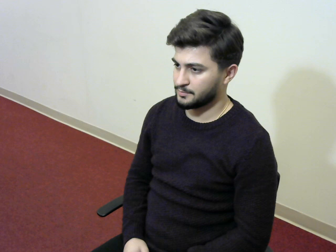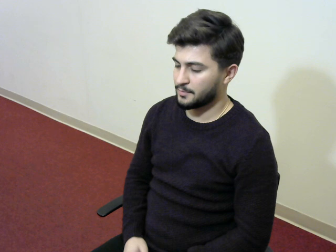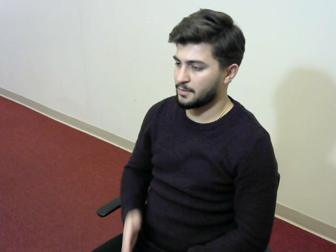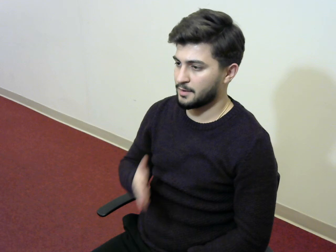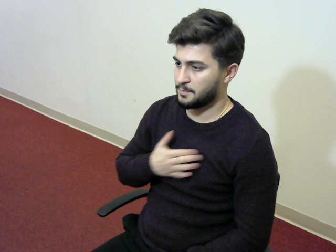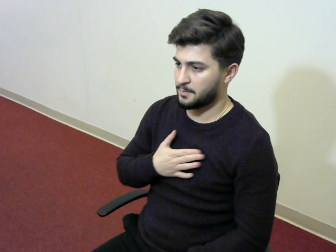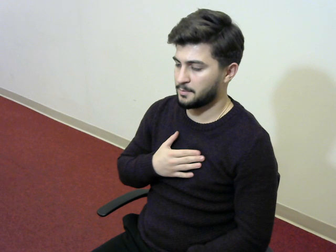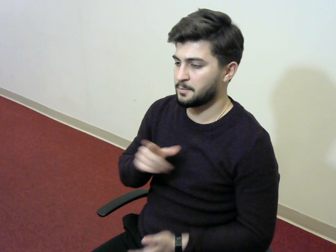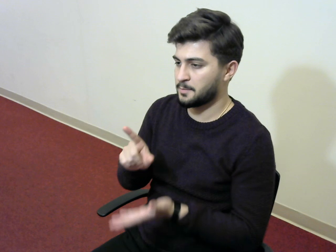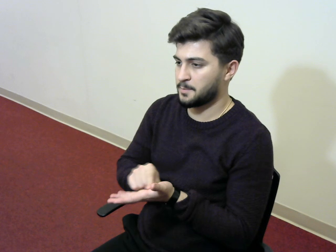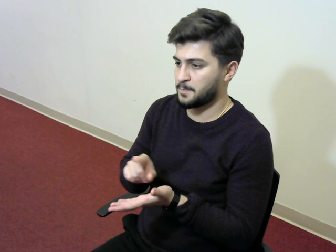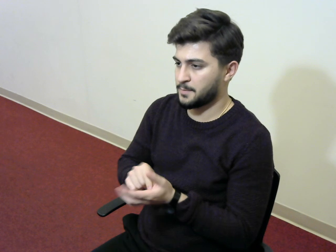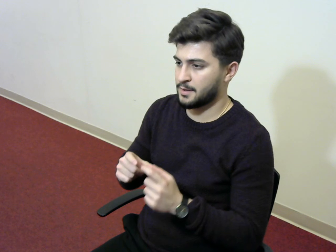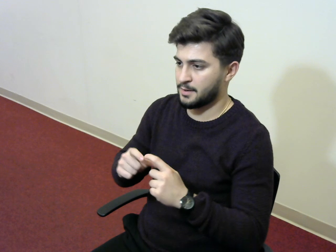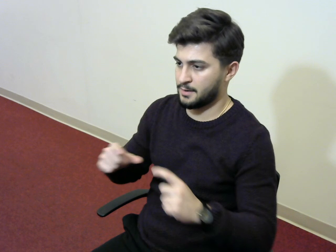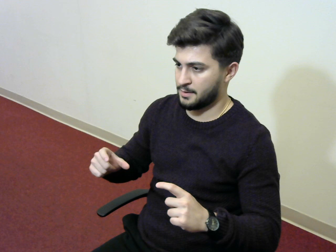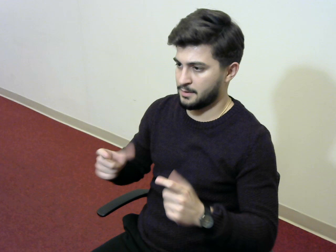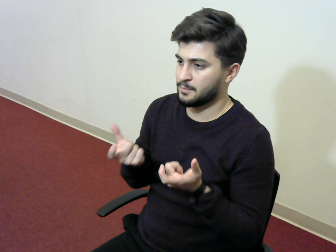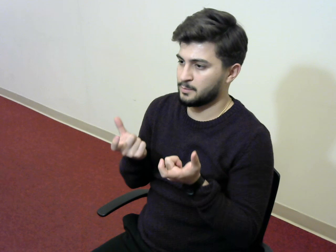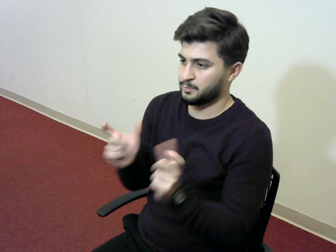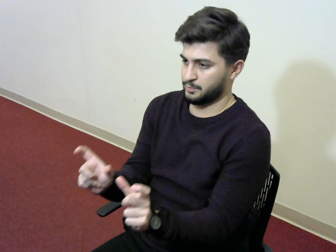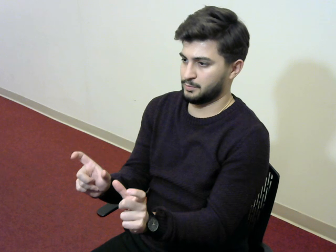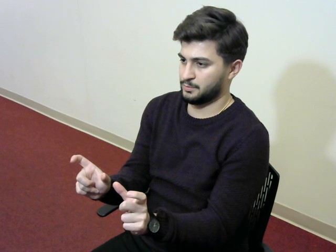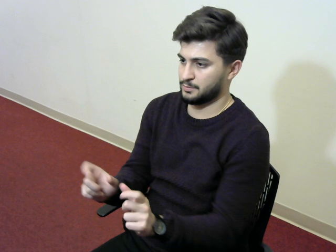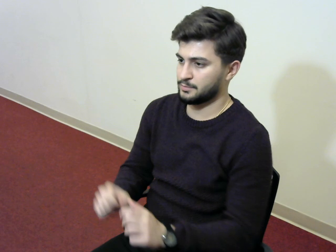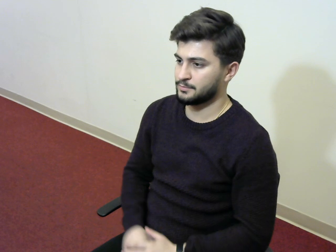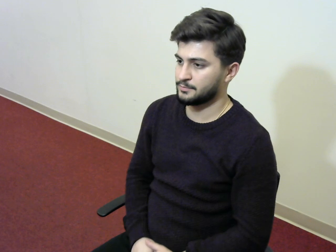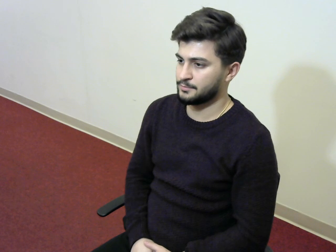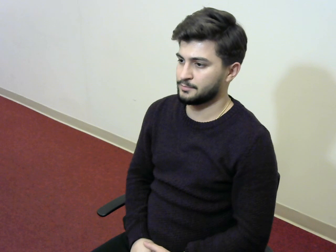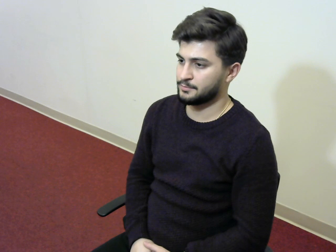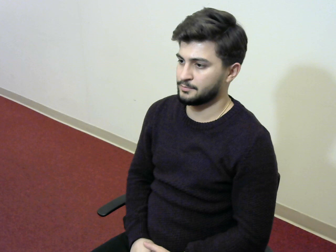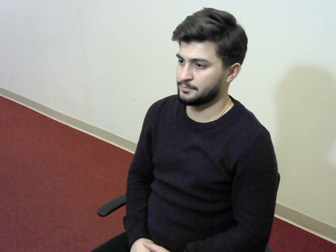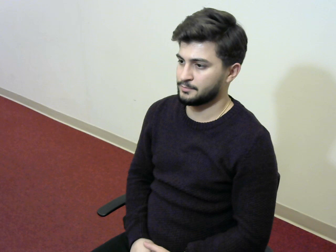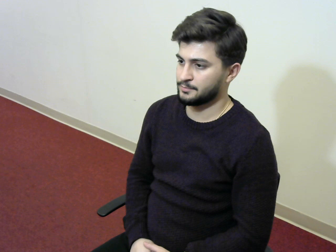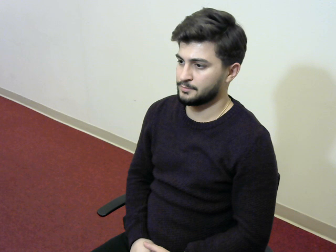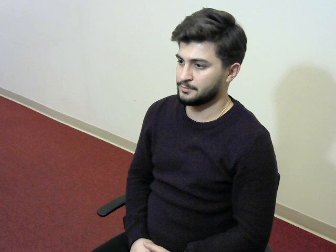Mənim pensiya kartım bloklanıb